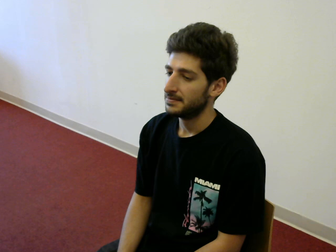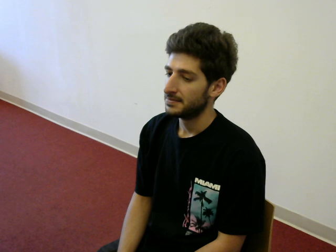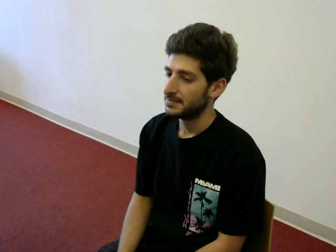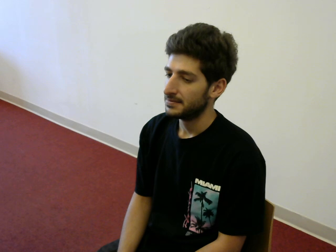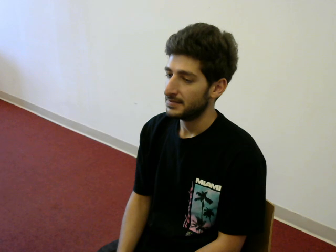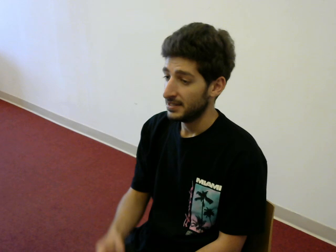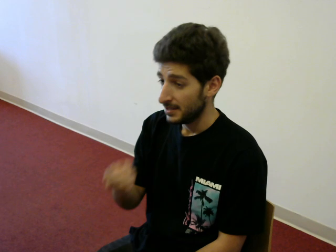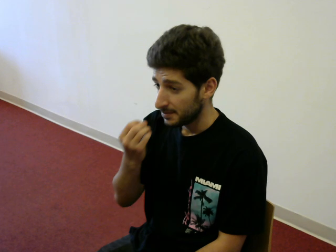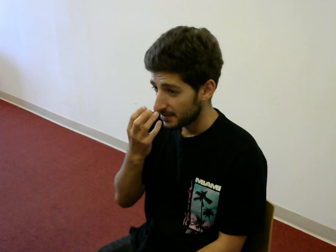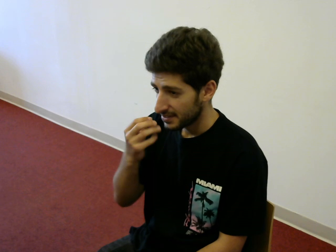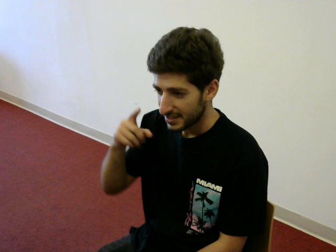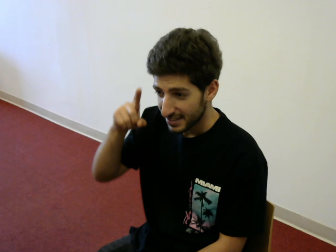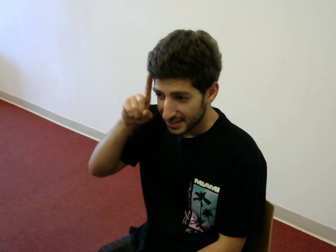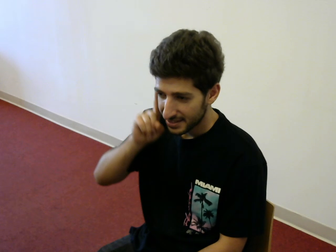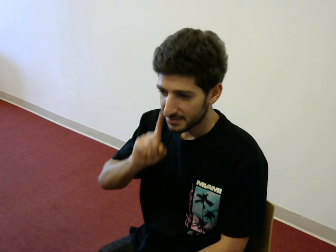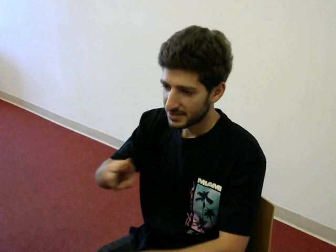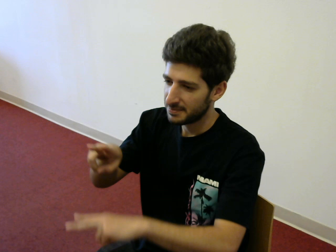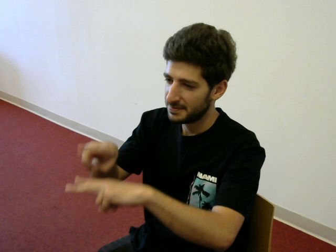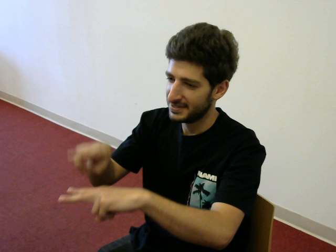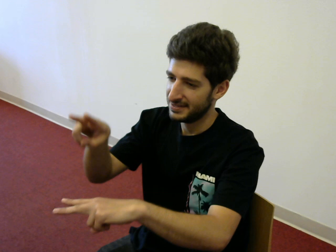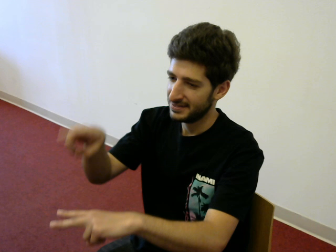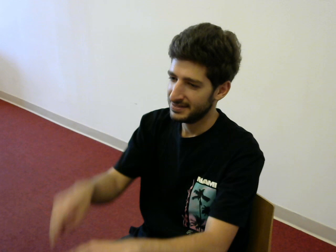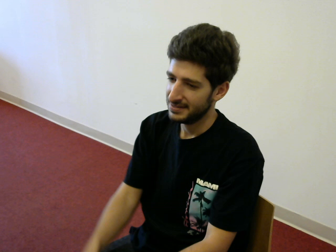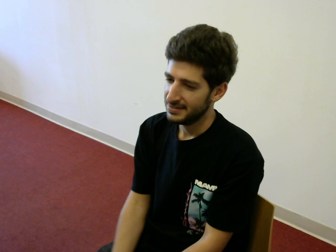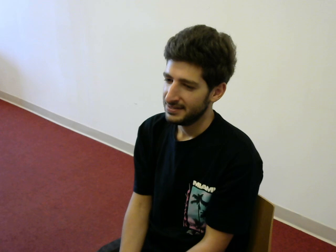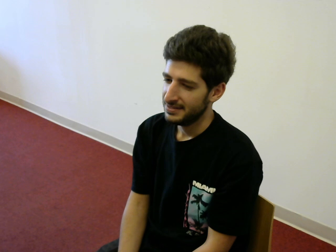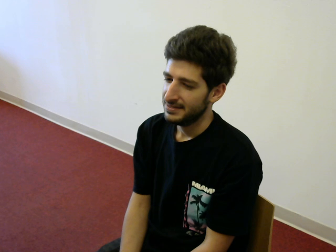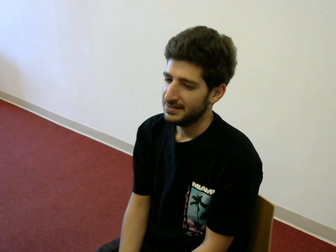Bakı Azərbaycanın paytaxtıdır